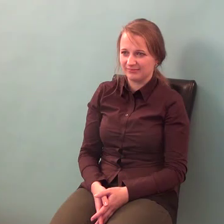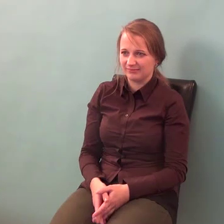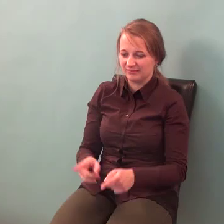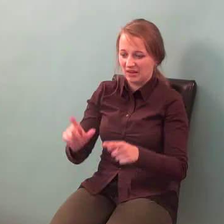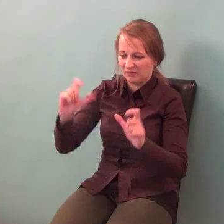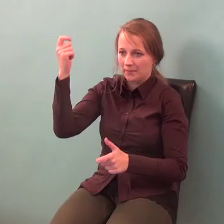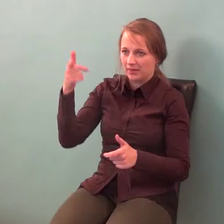Wypadek.